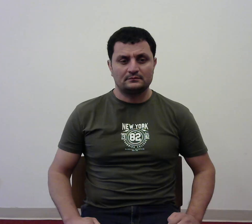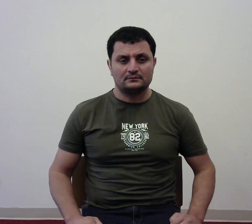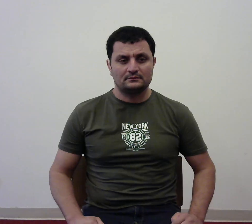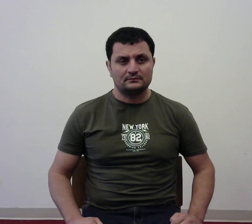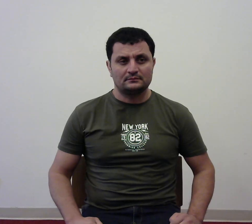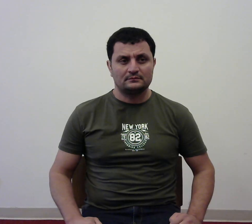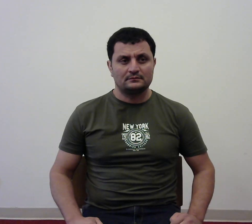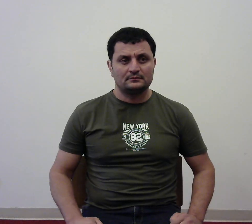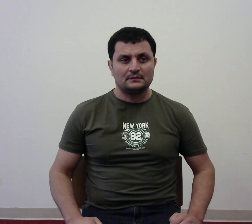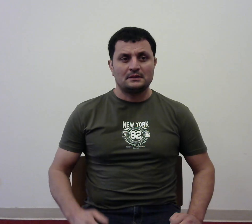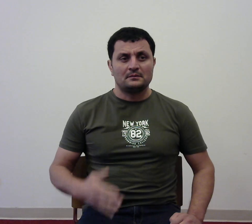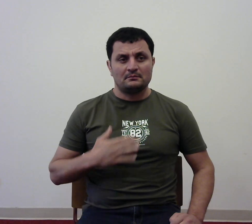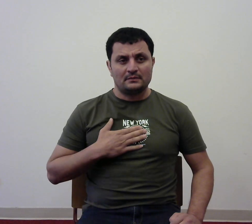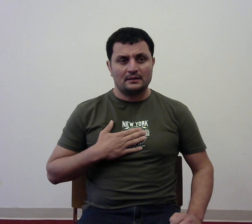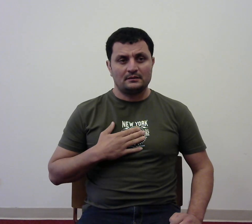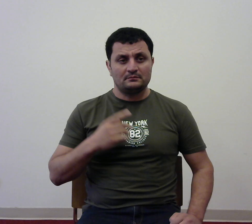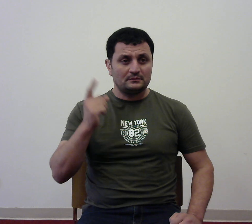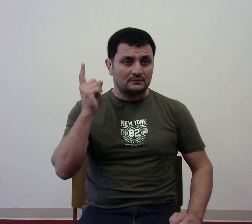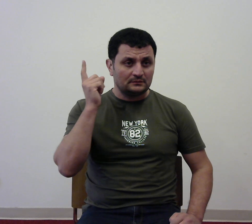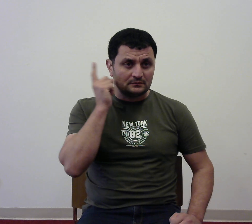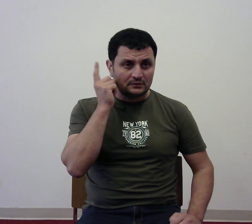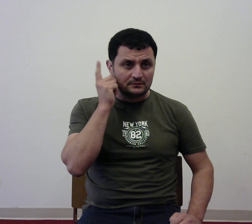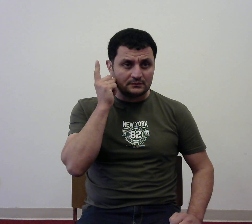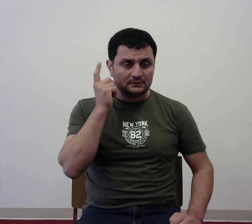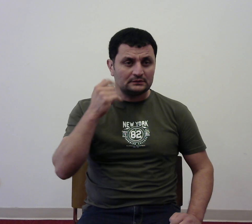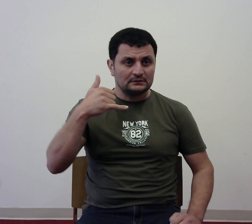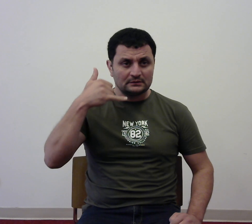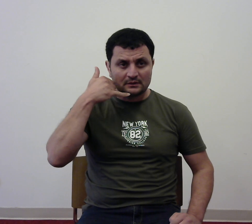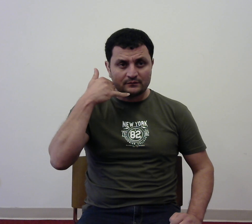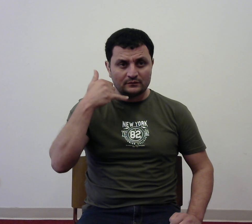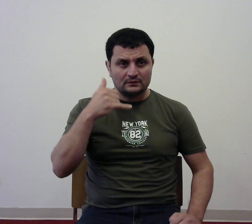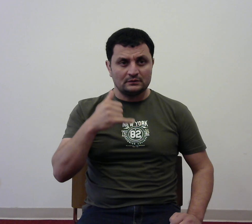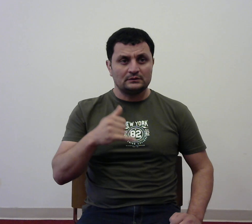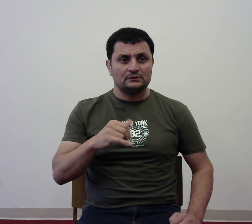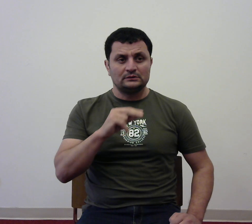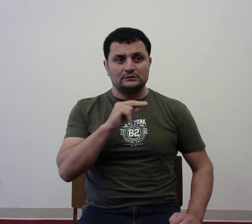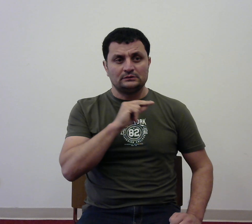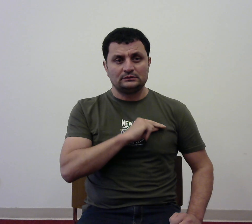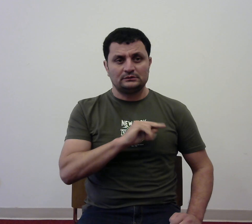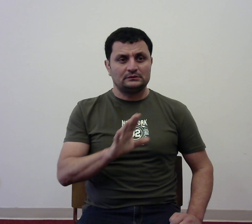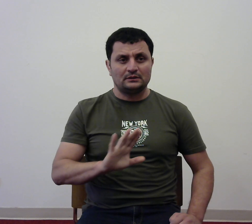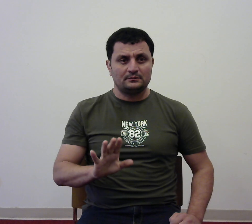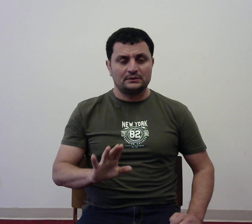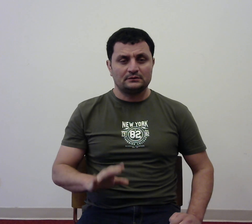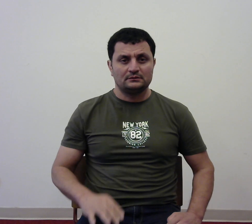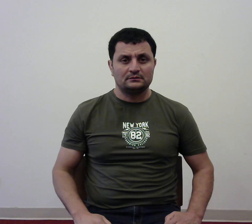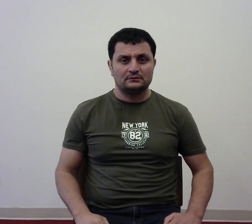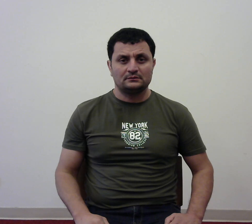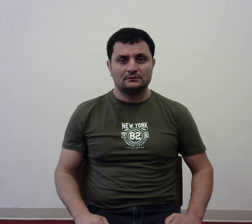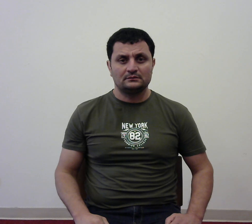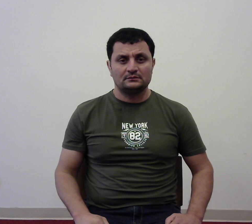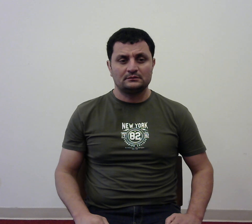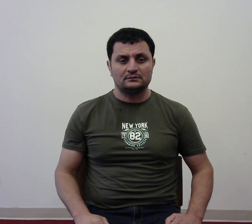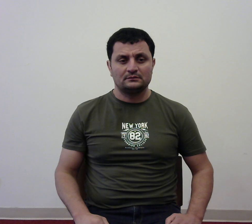Mənim mobil telefonum işləmir